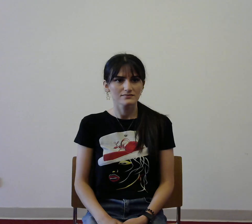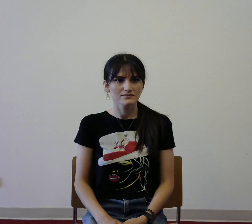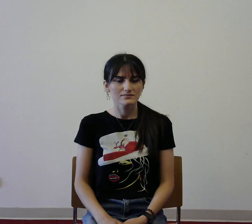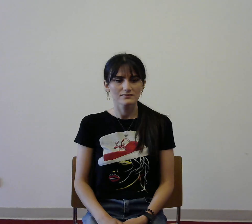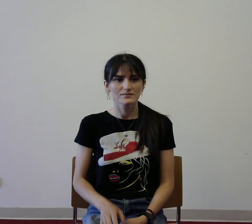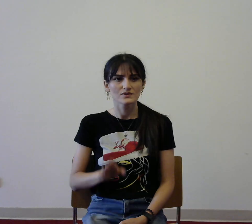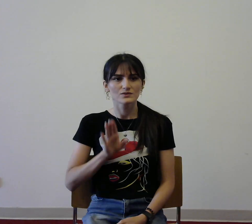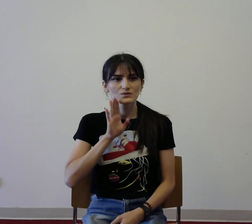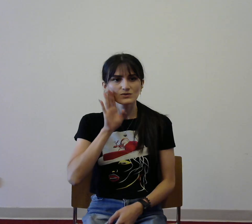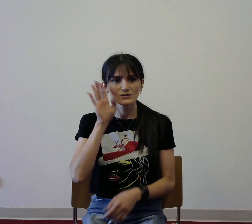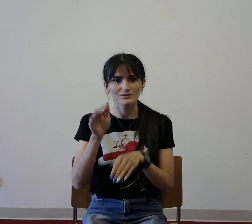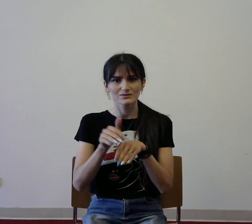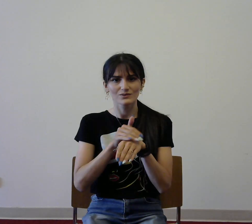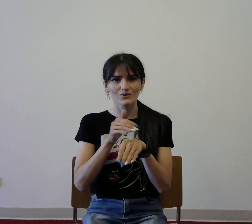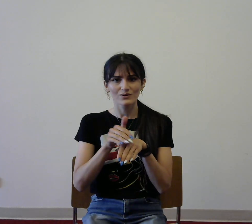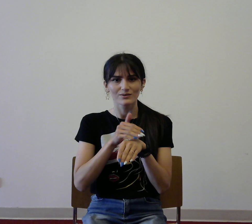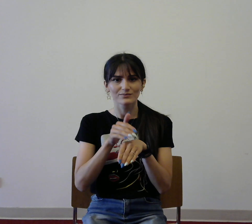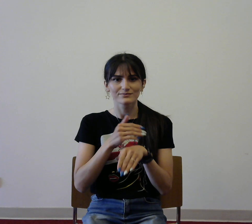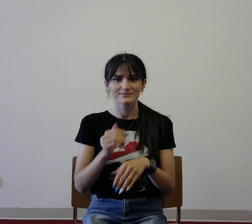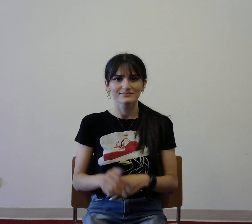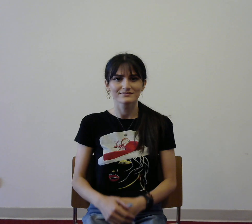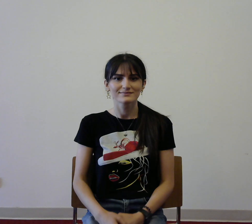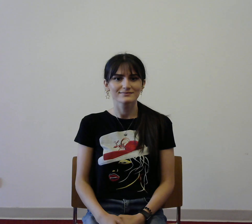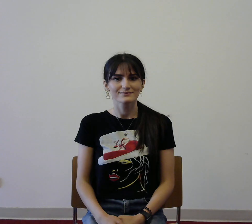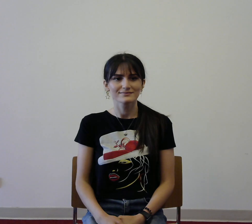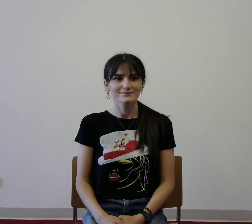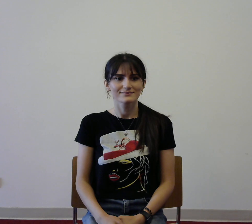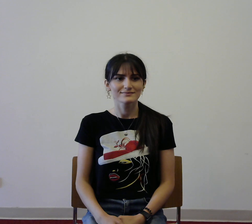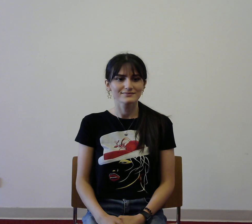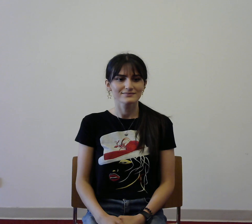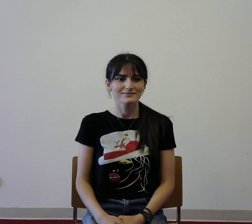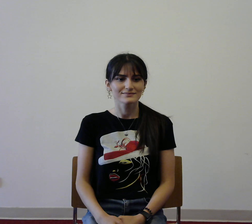Sabahınız xeyir